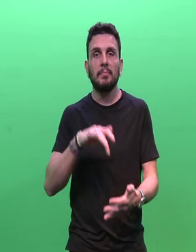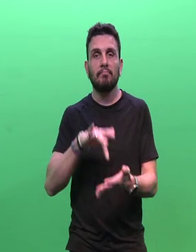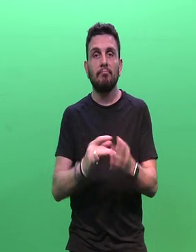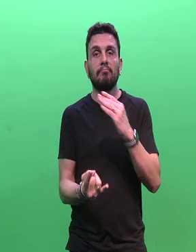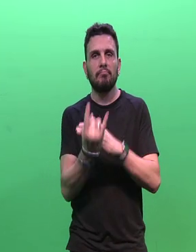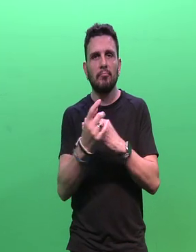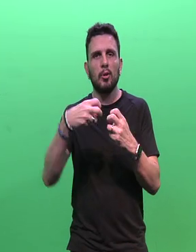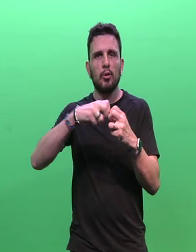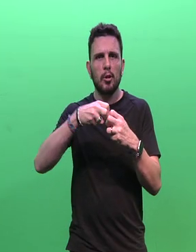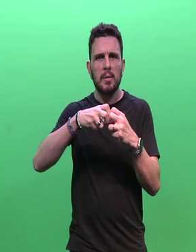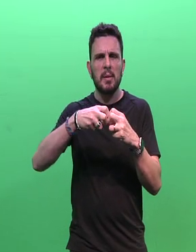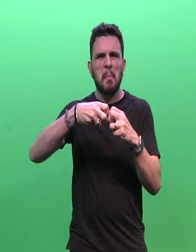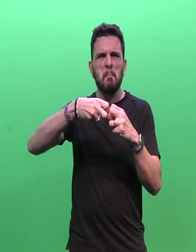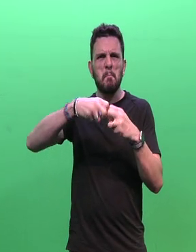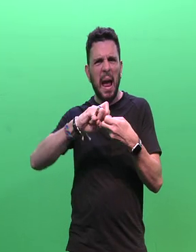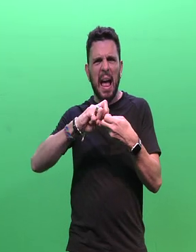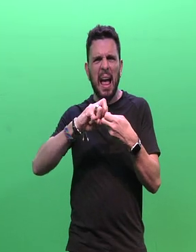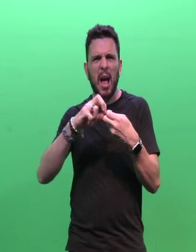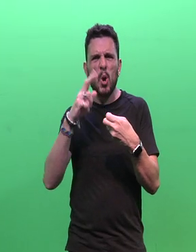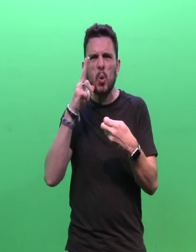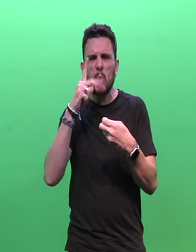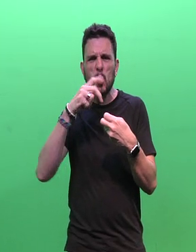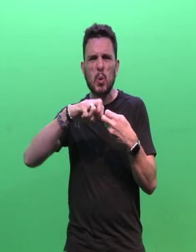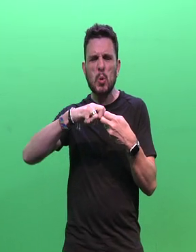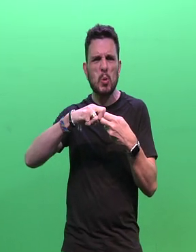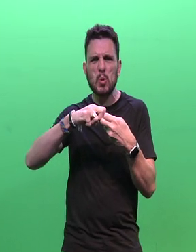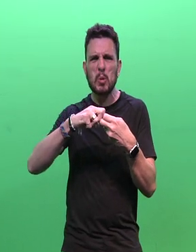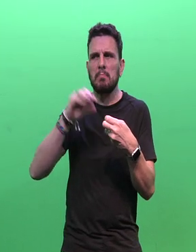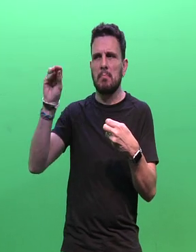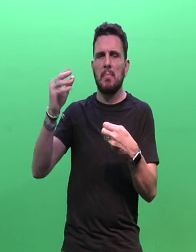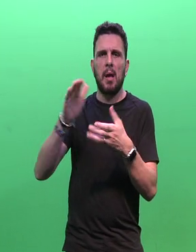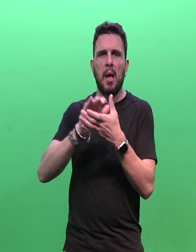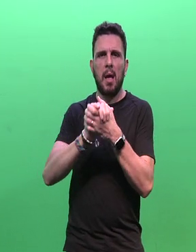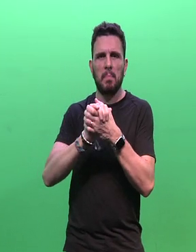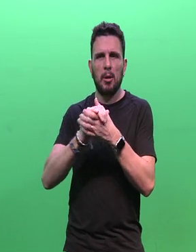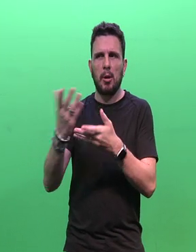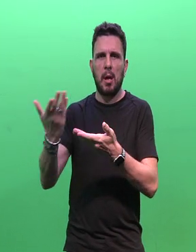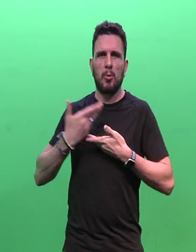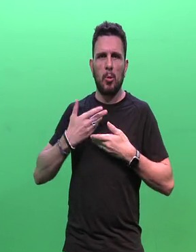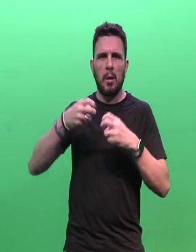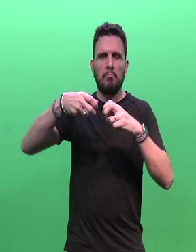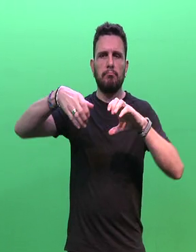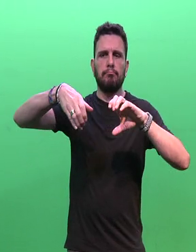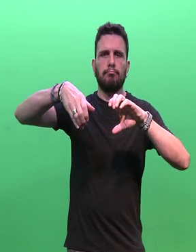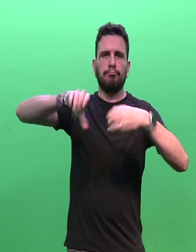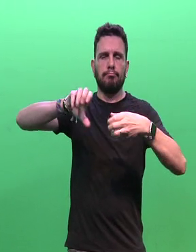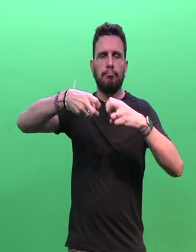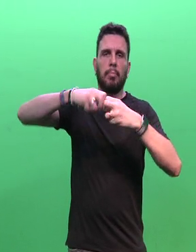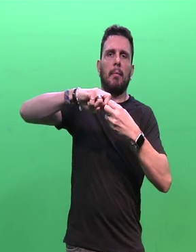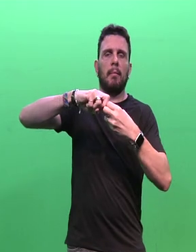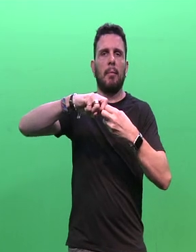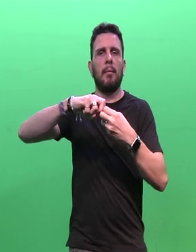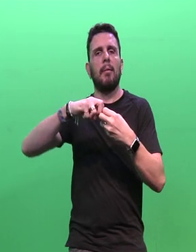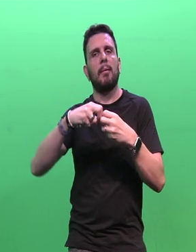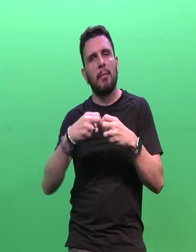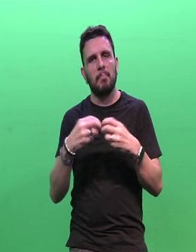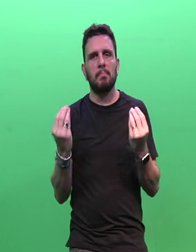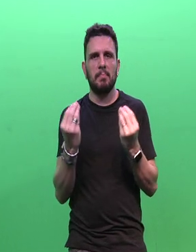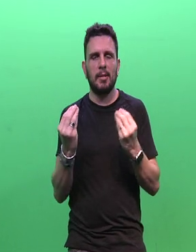Em vaig torçar el genoll, em feia mal i no el podia posar a lloc. Vaig avisar un amic i em va ajudar a recol·locar-lo, i ja estava millor.